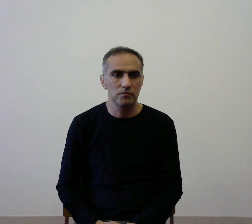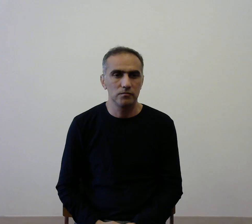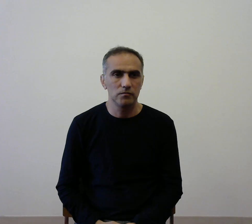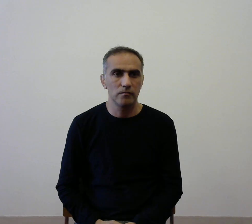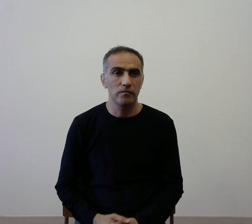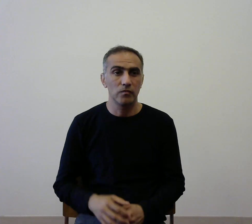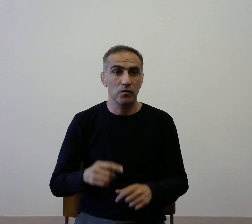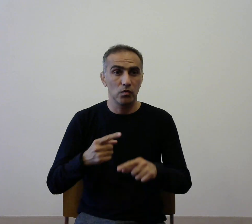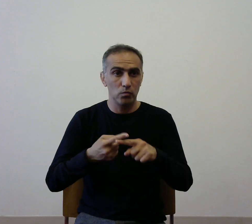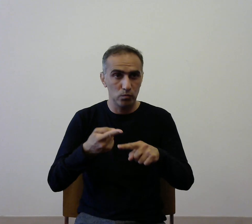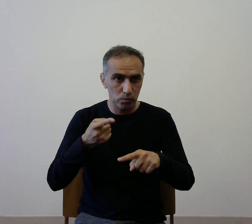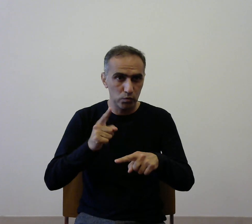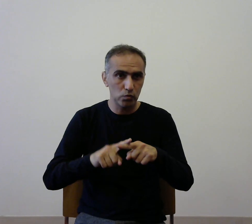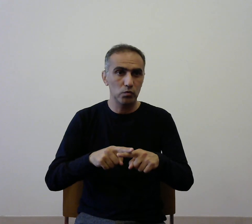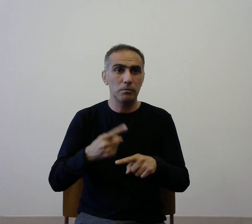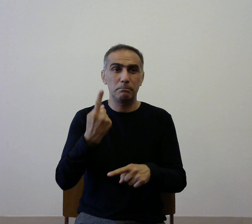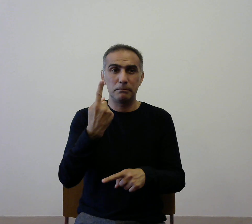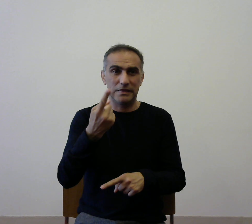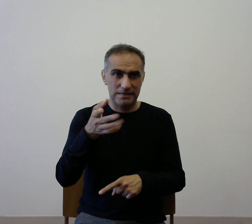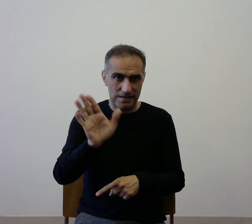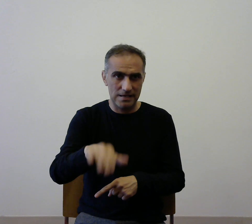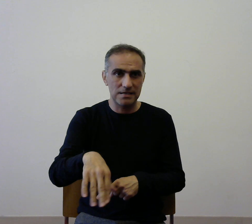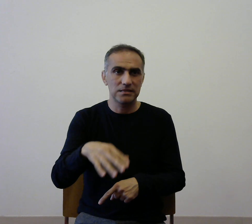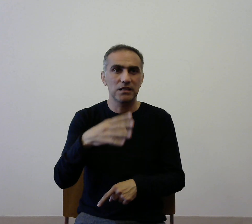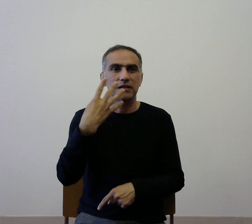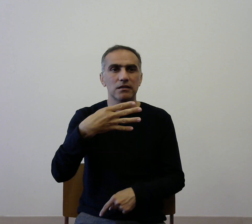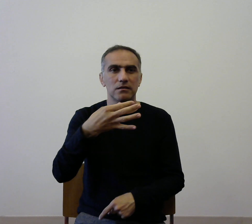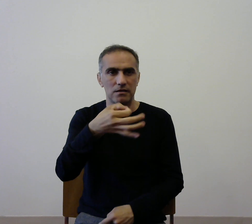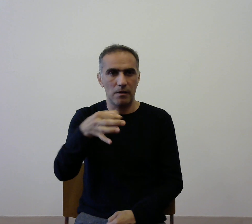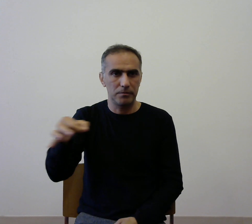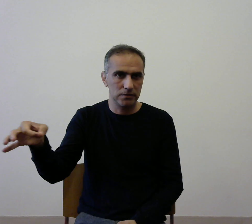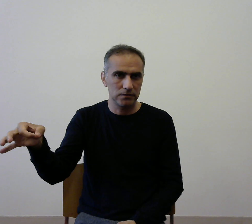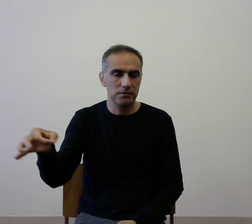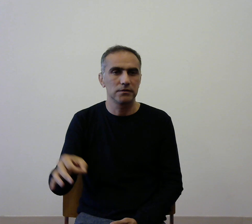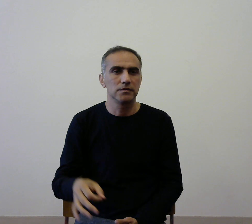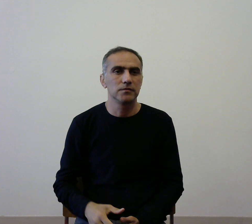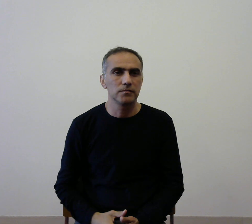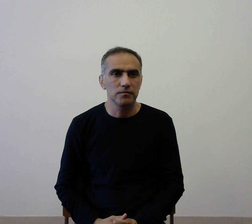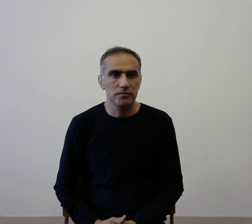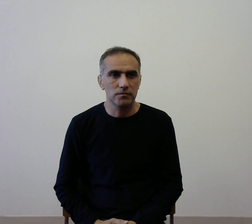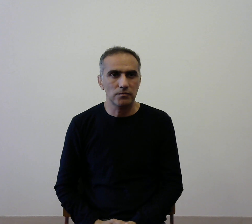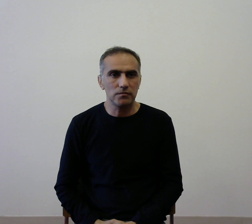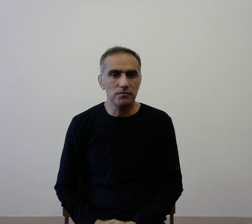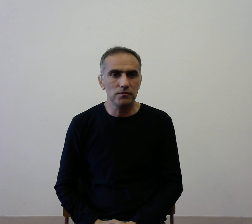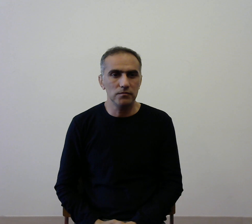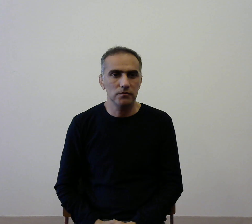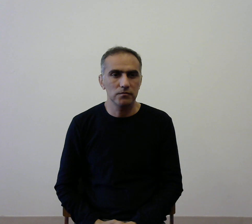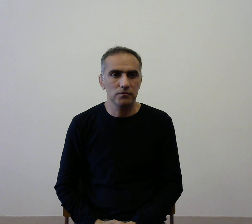Bunun bir dənəsi 40 qəpikdir